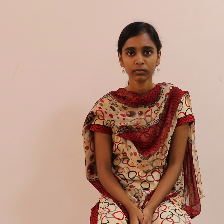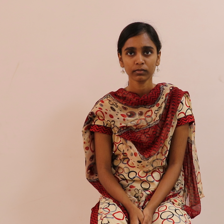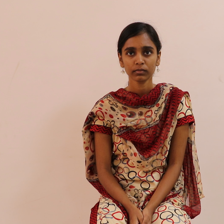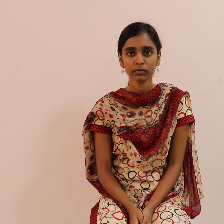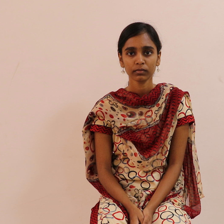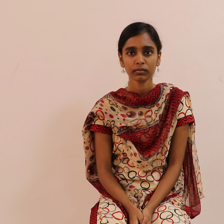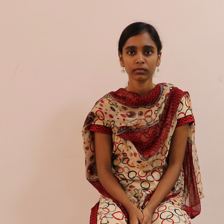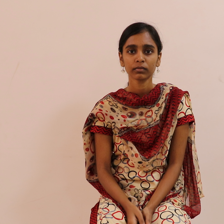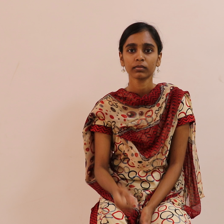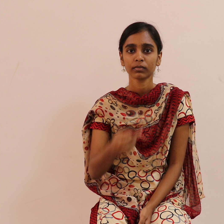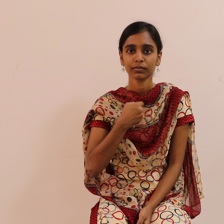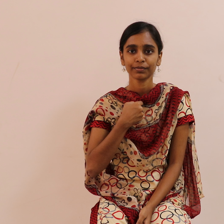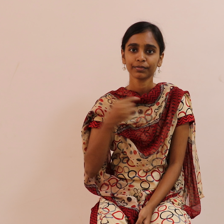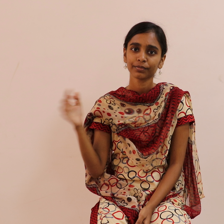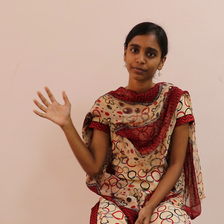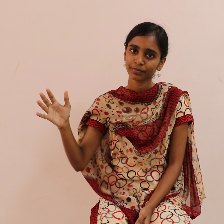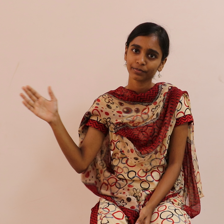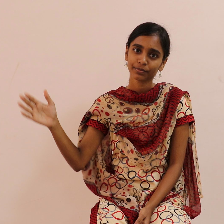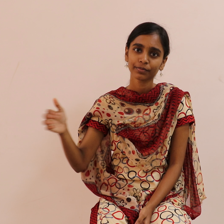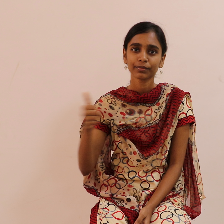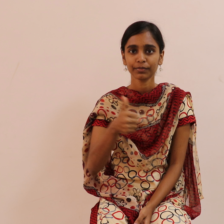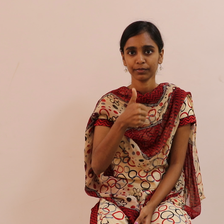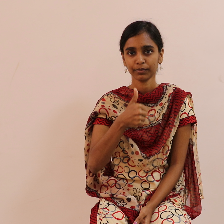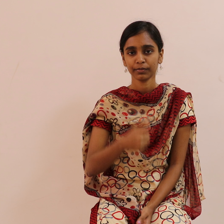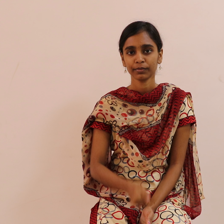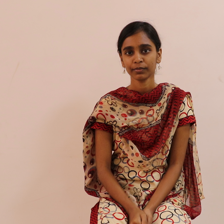i really appreciate it